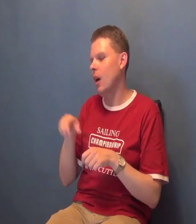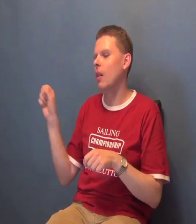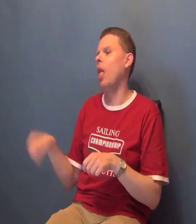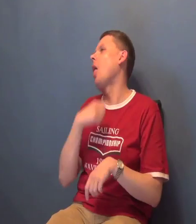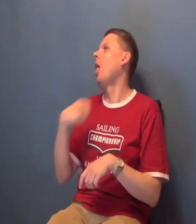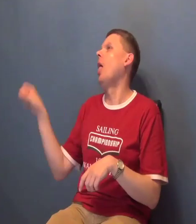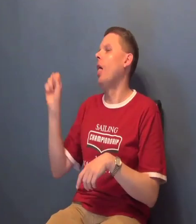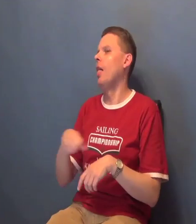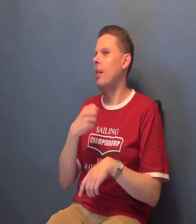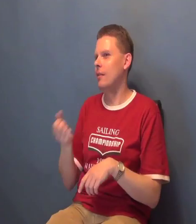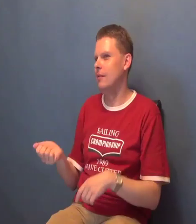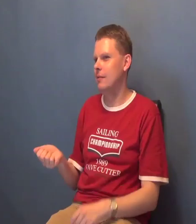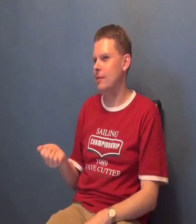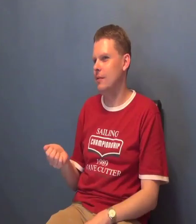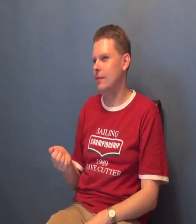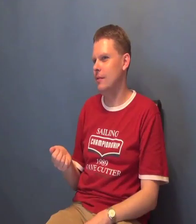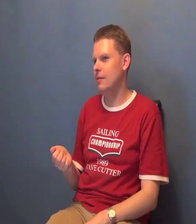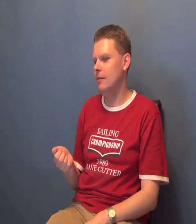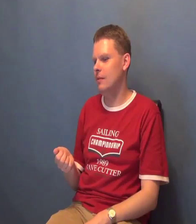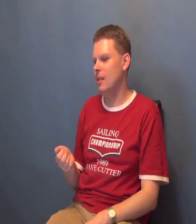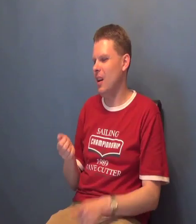A nie machać torbą.